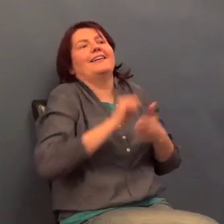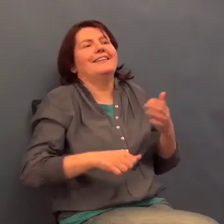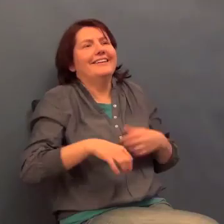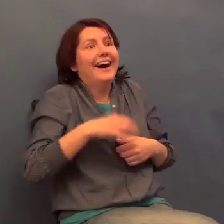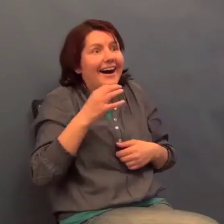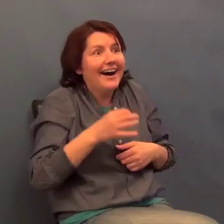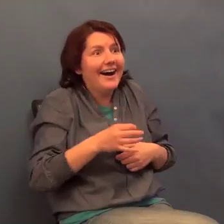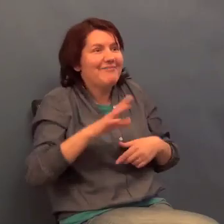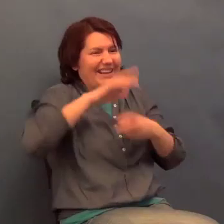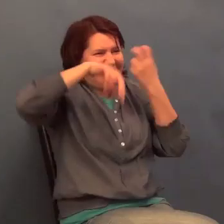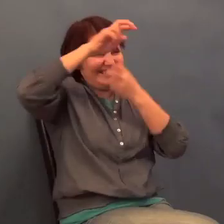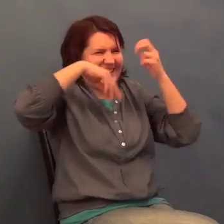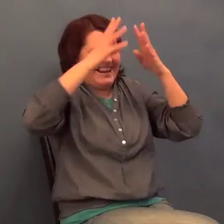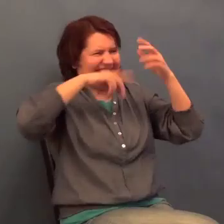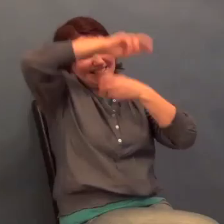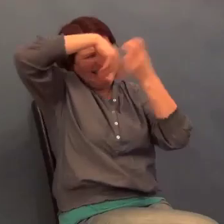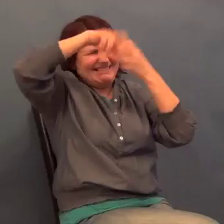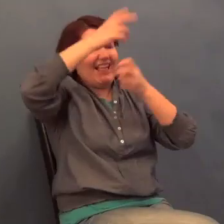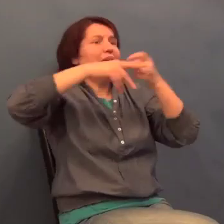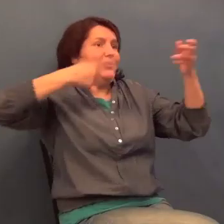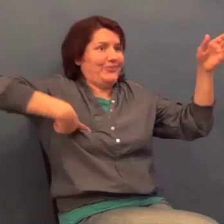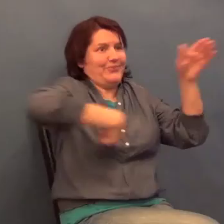Kot wyszczerzył zęby. Zaczynają ganiać się z ptakiem.